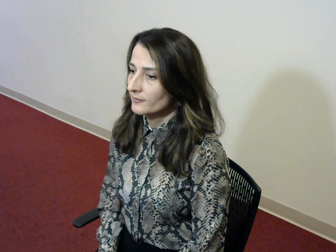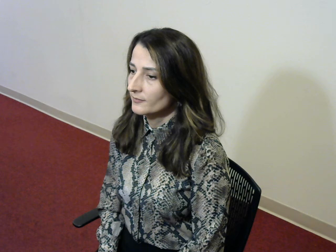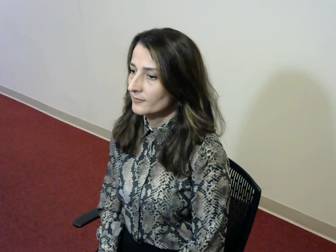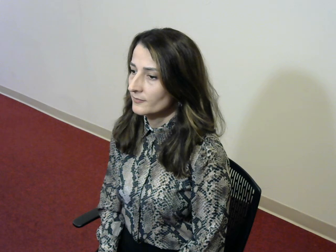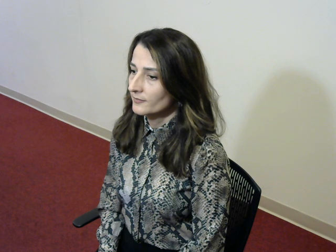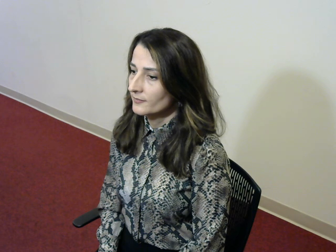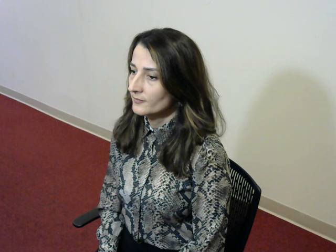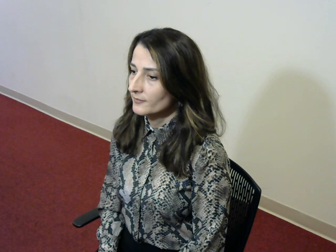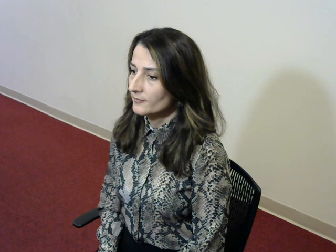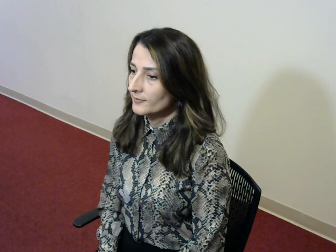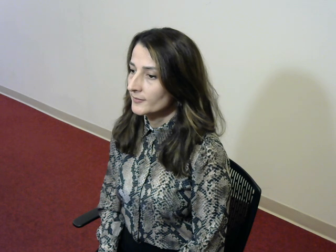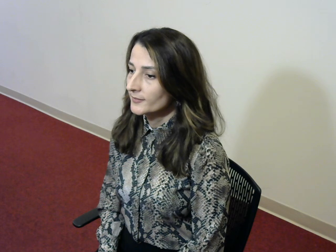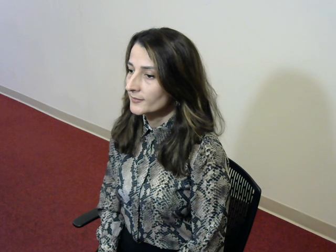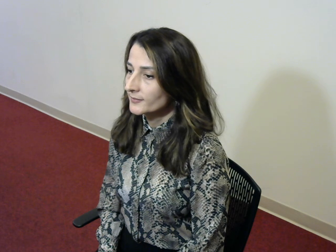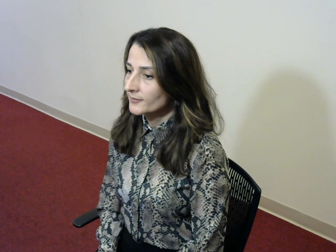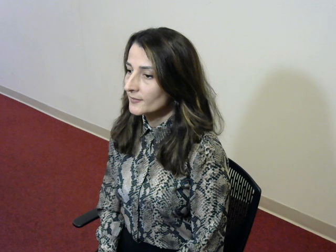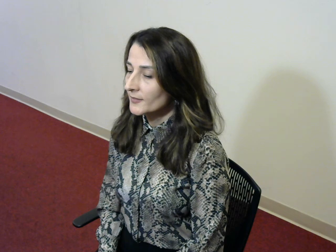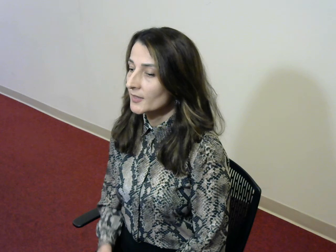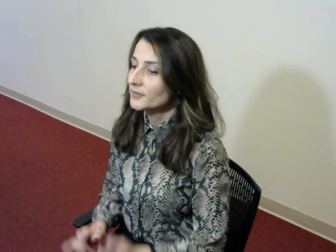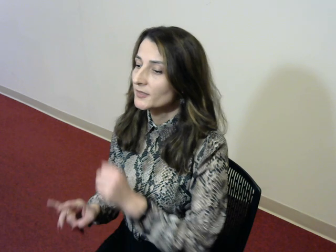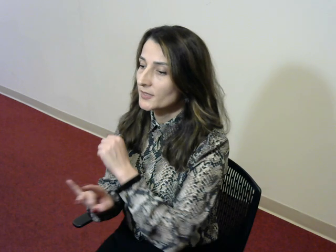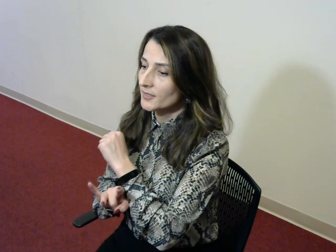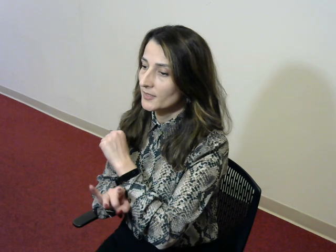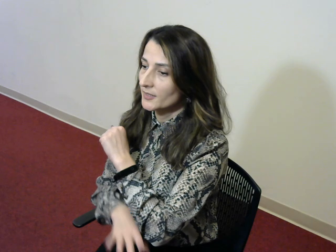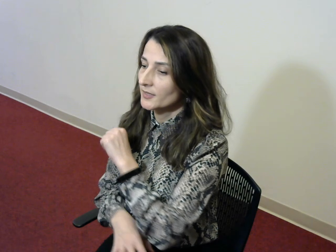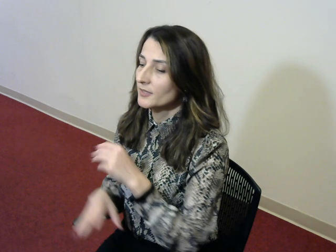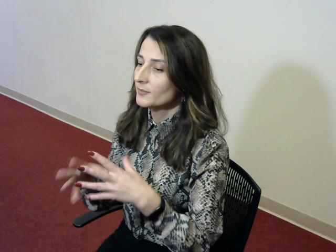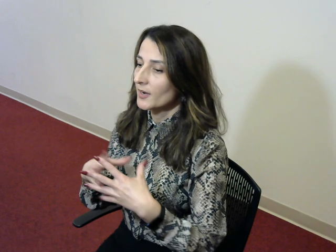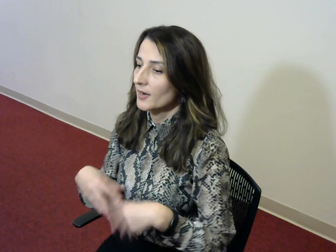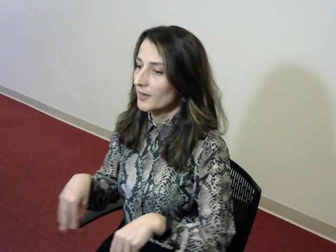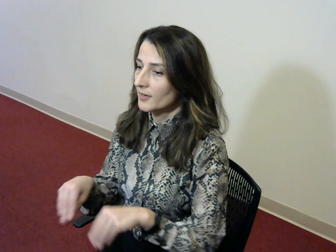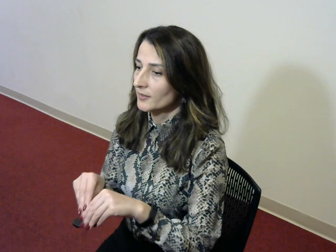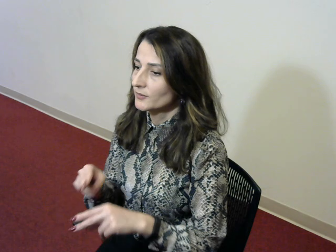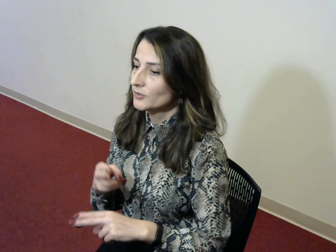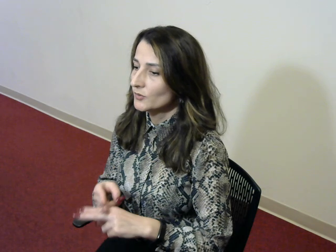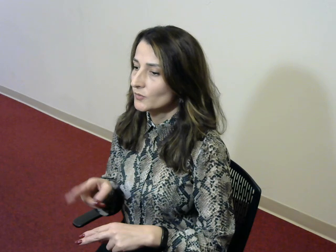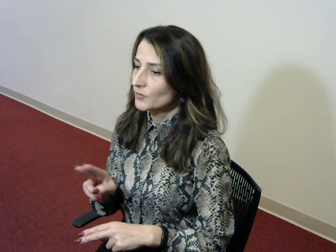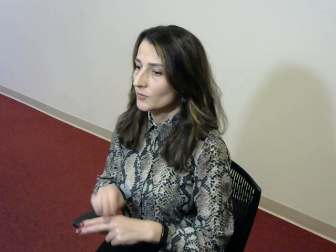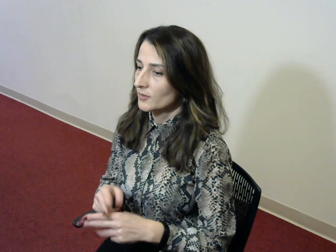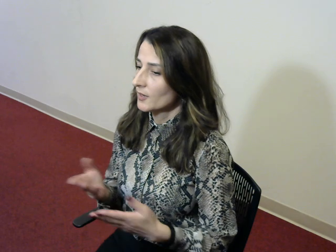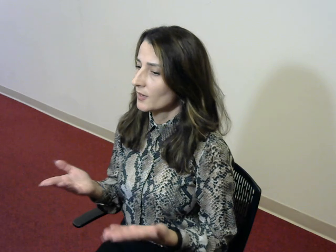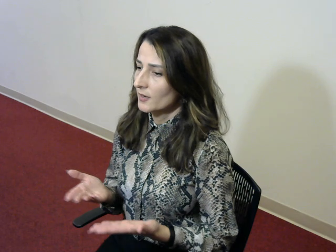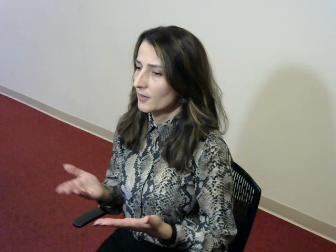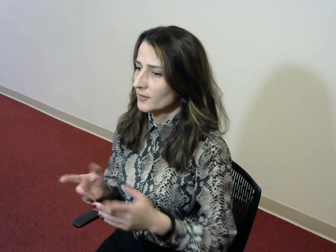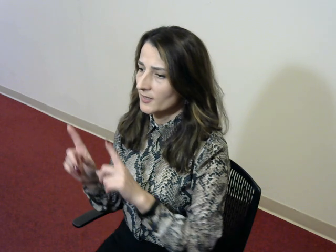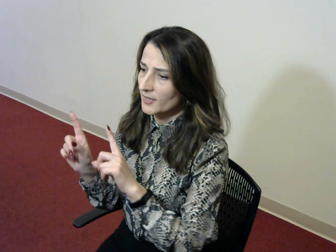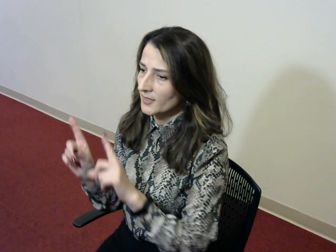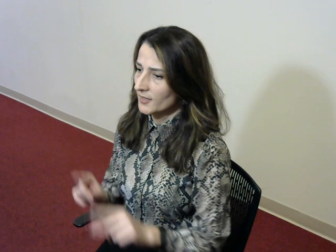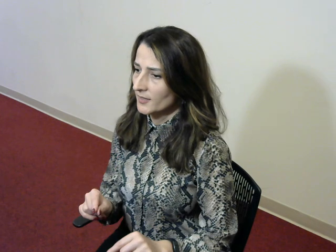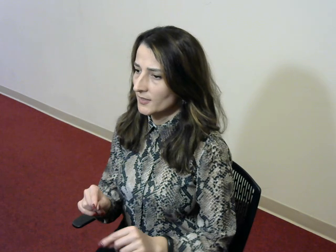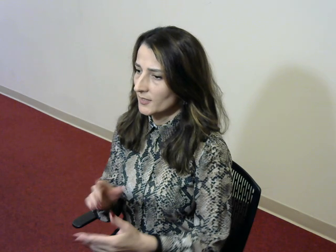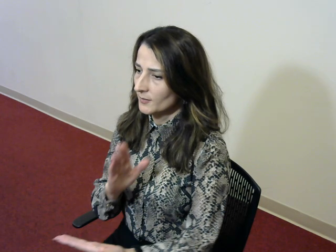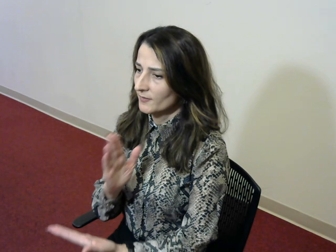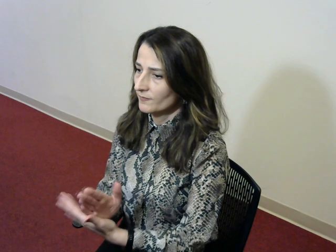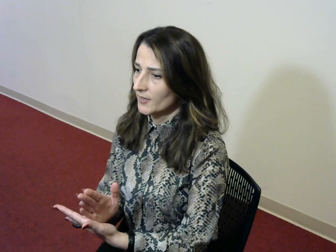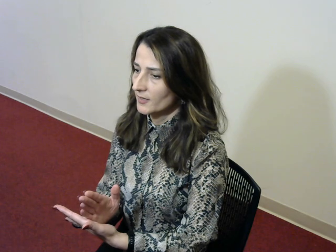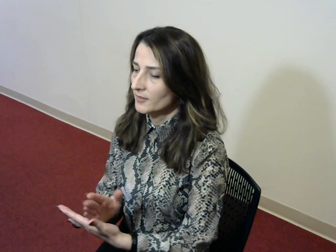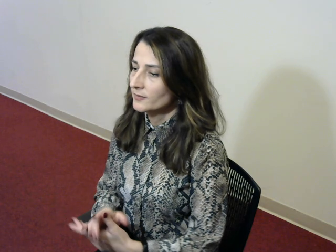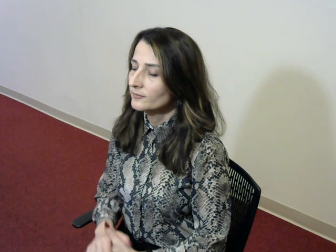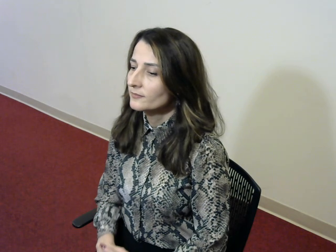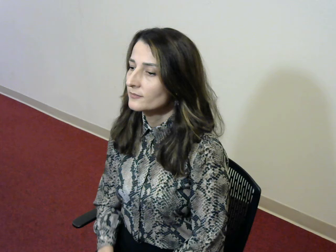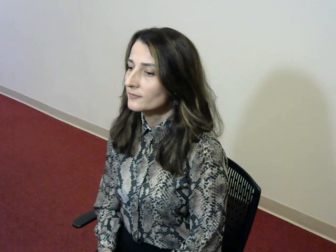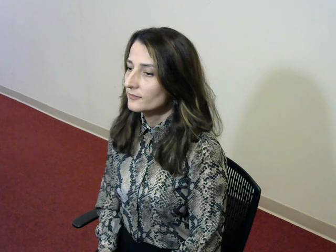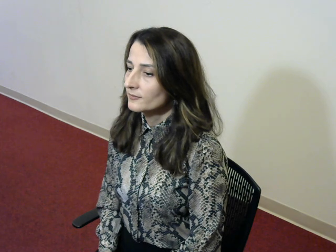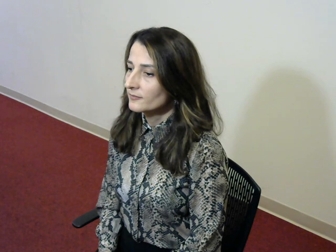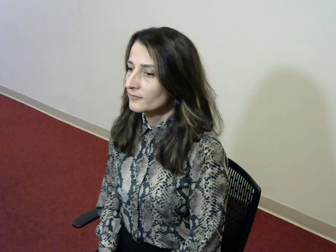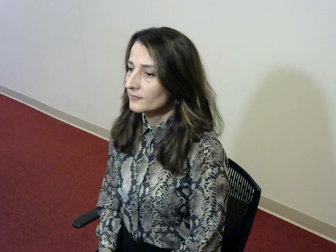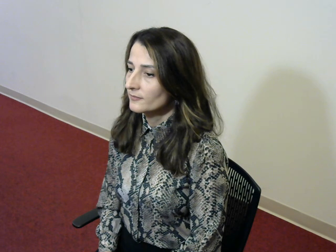Kasıb ailələr üçün hansı endirimlər var?